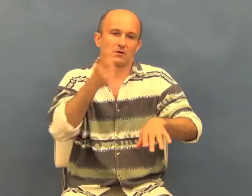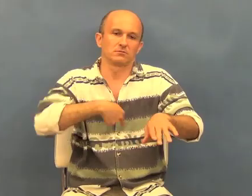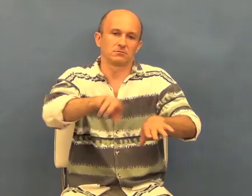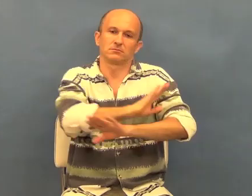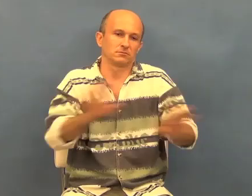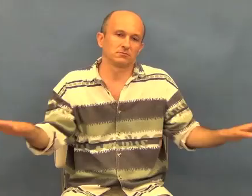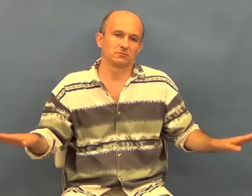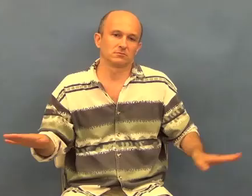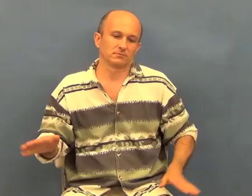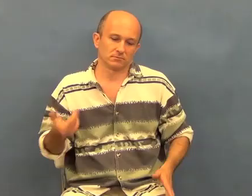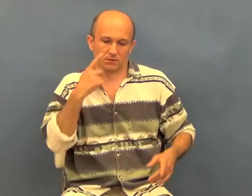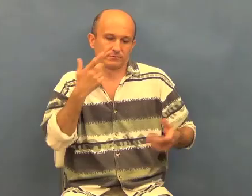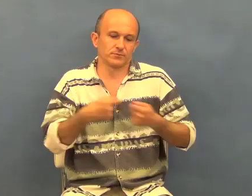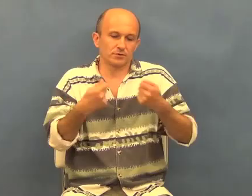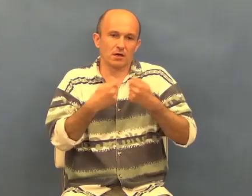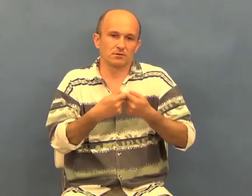Tak nie wolno, bo to przeszkadza.